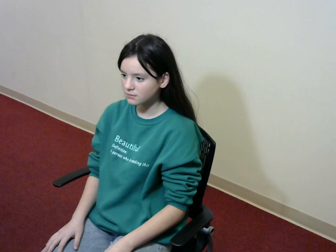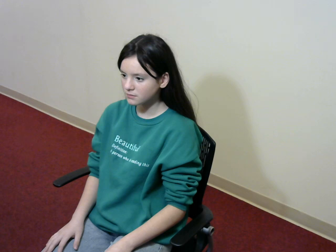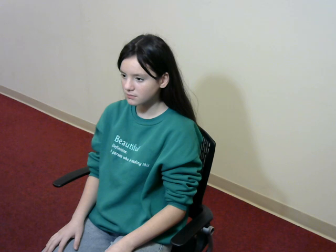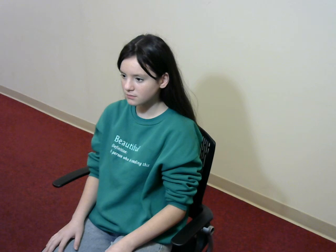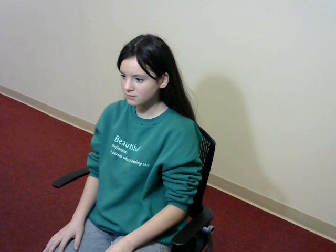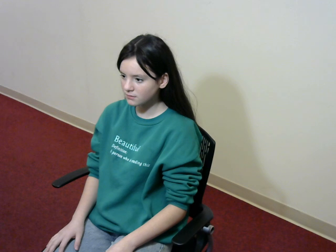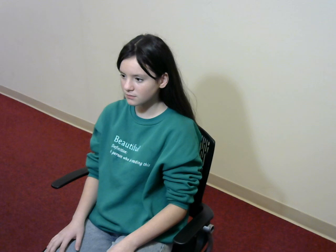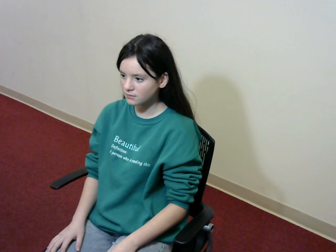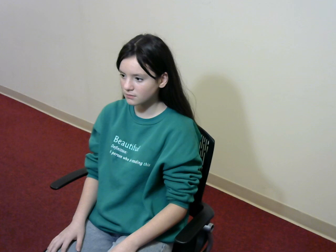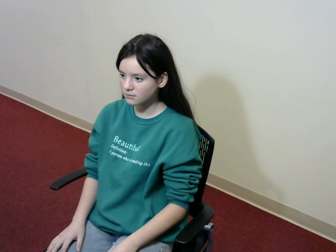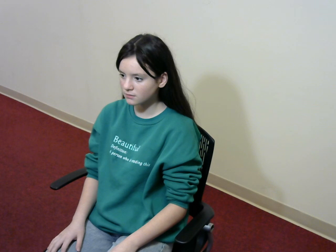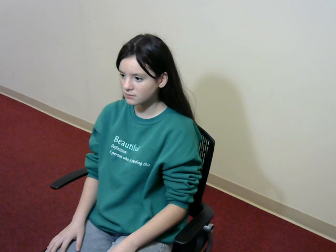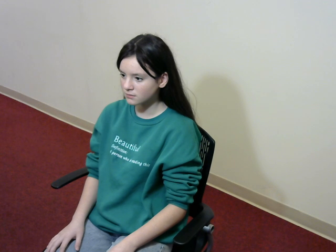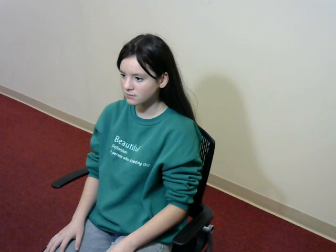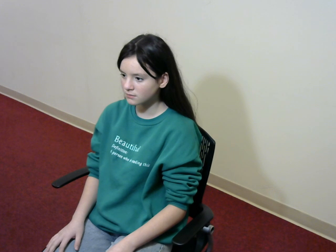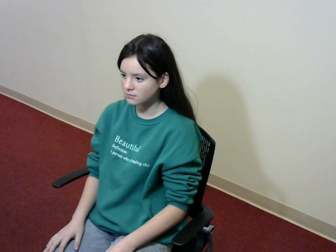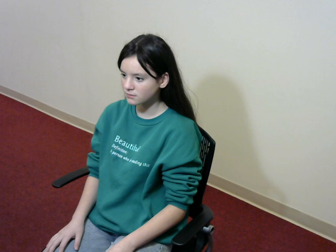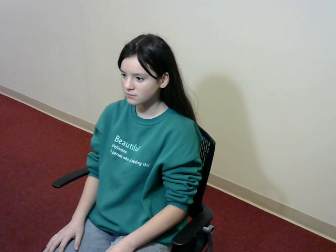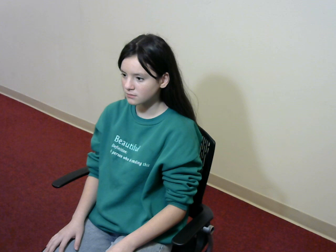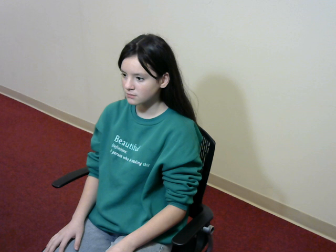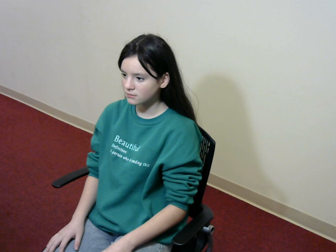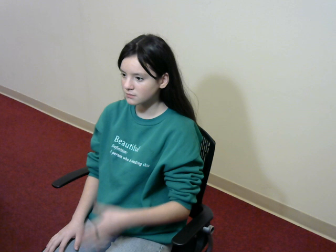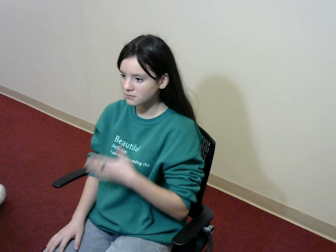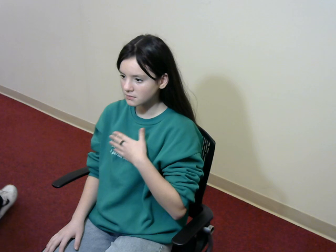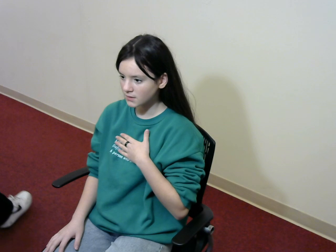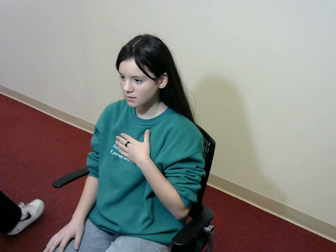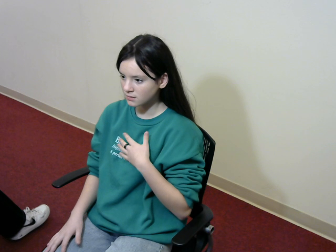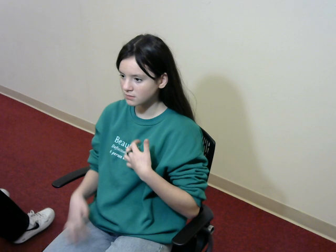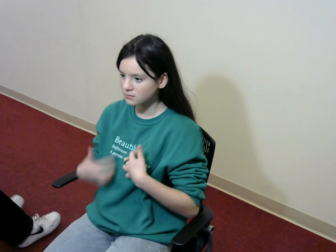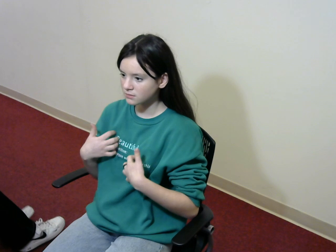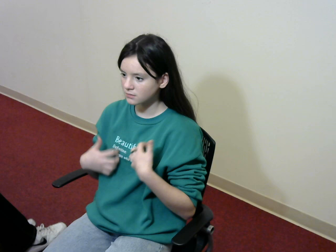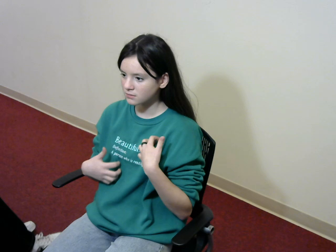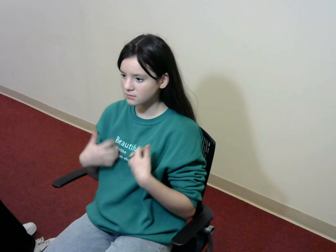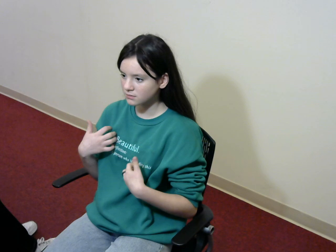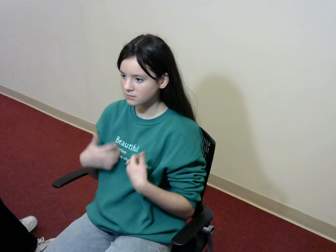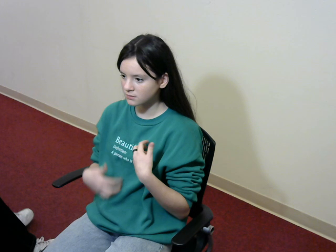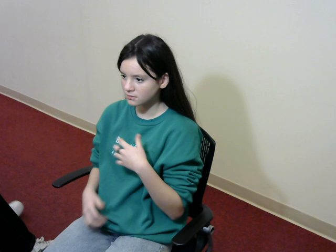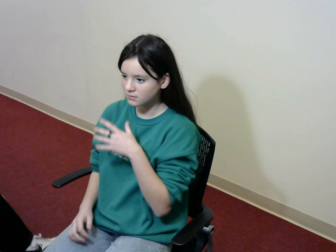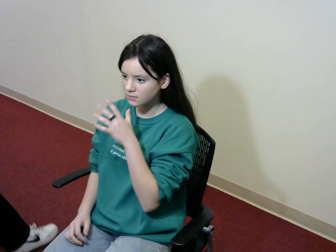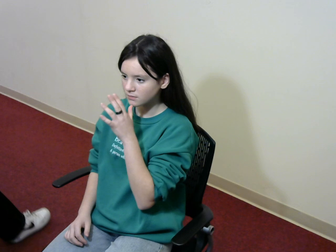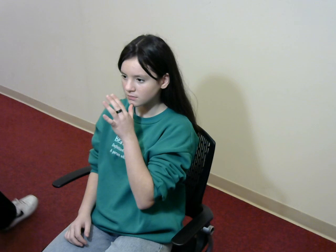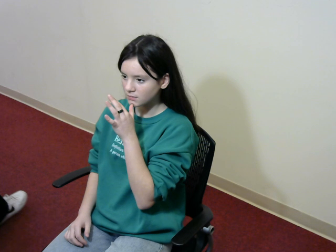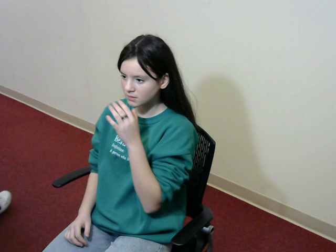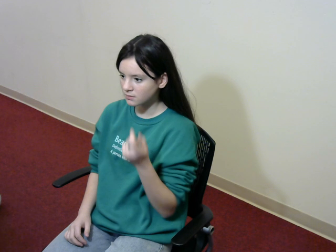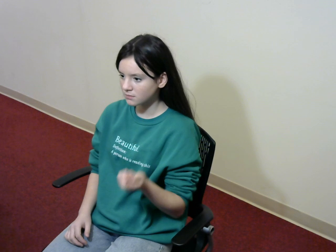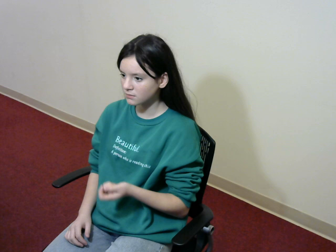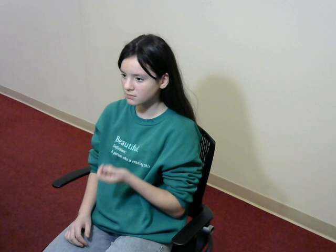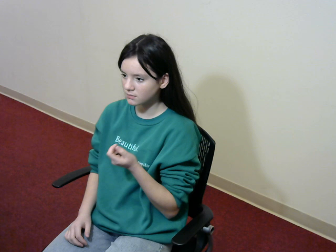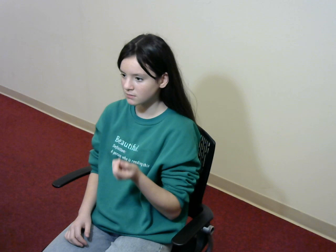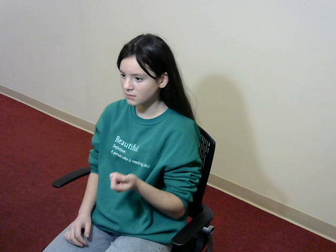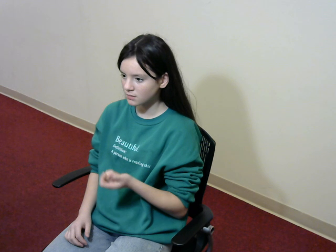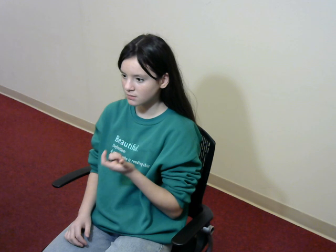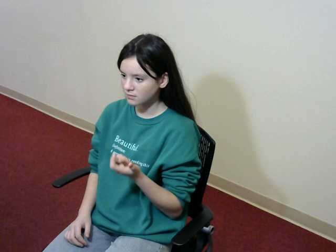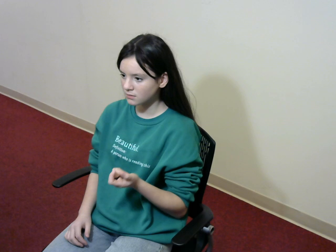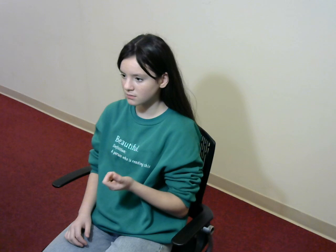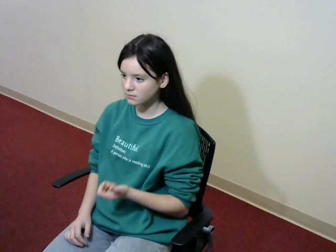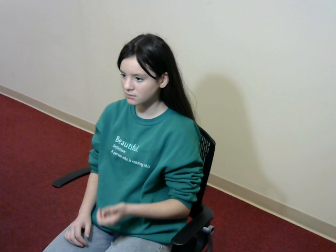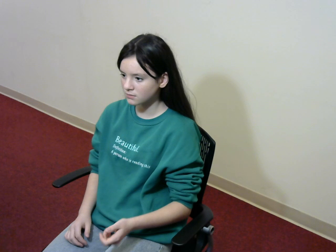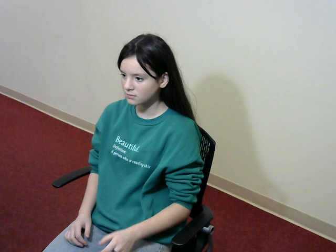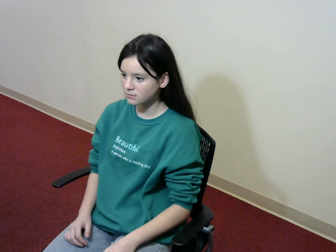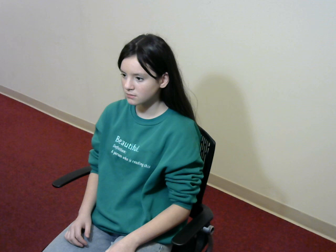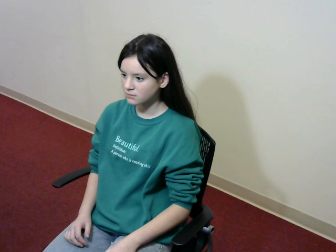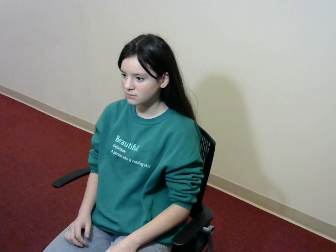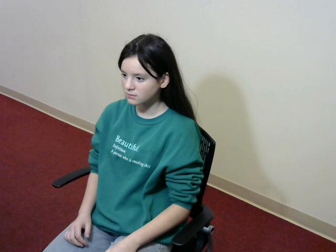Mən tələsirəm, vaxtım azdır